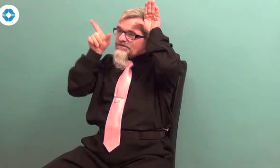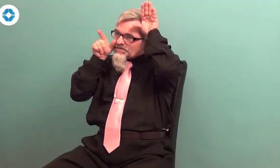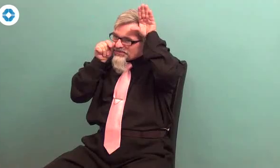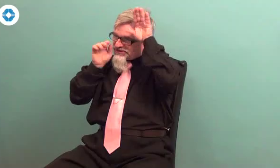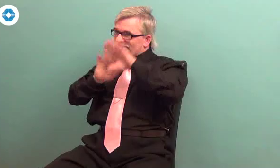Koniec.